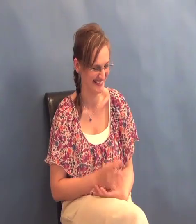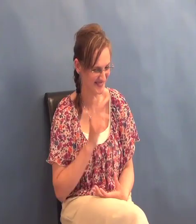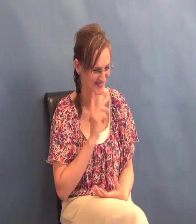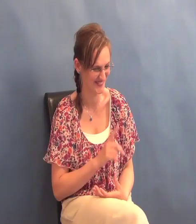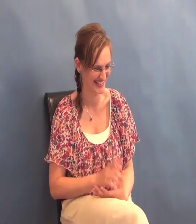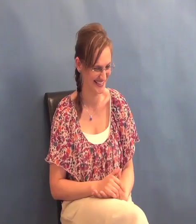Właśnie.